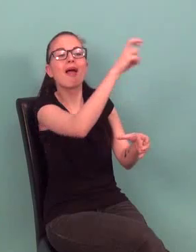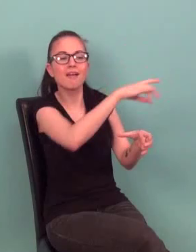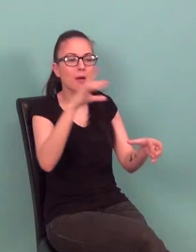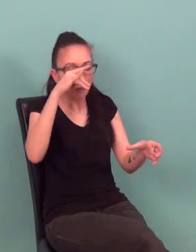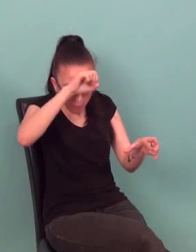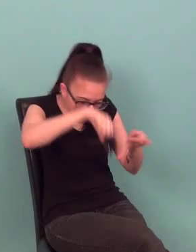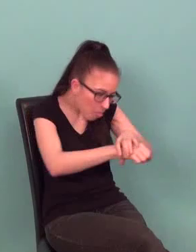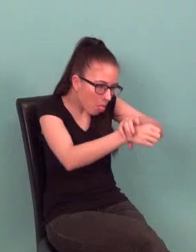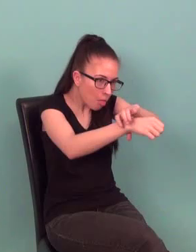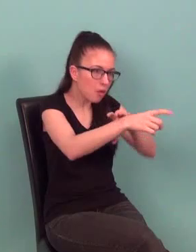Pies wkłada tam pysk.